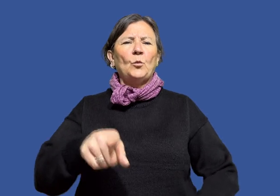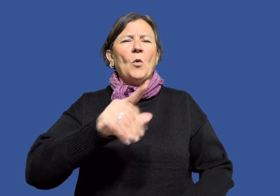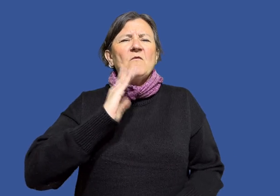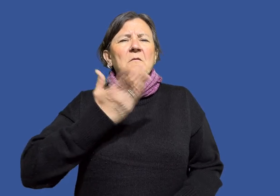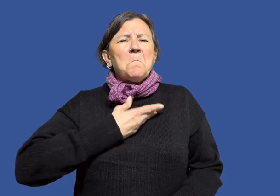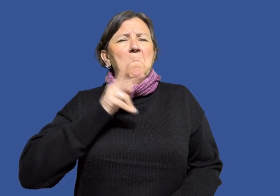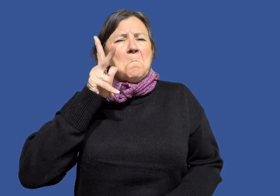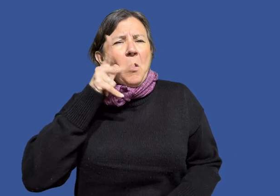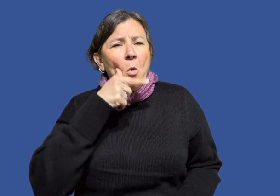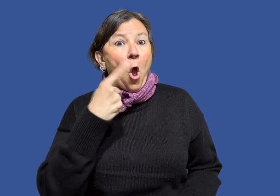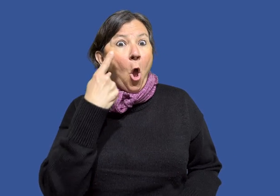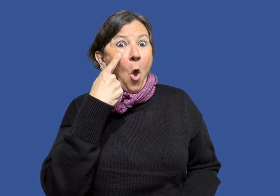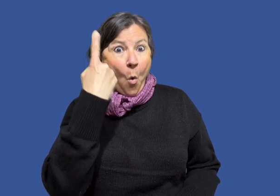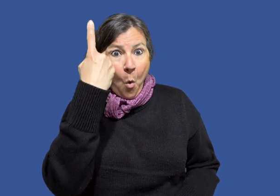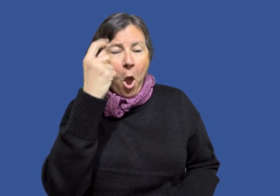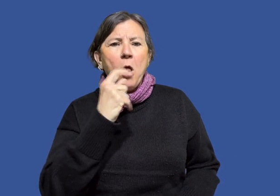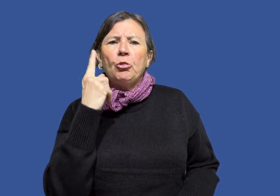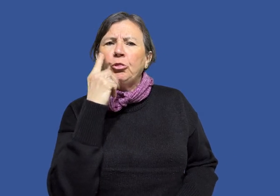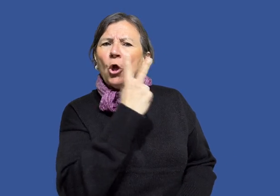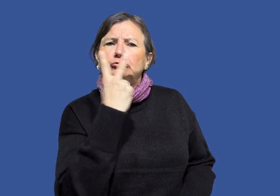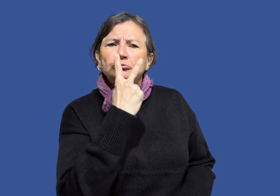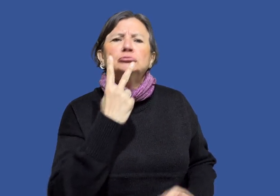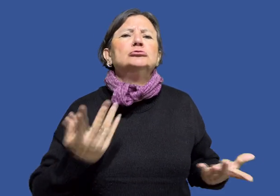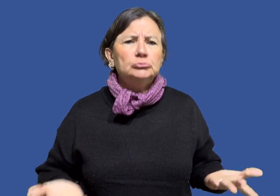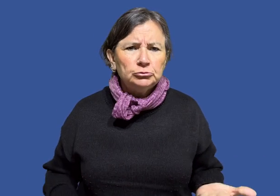Tens un ull afectat o tots dos?